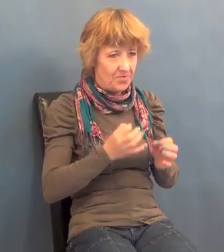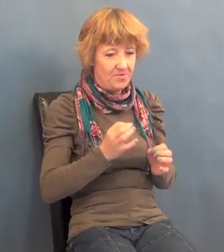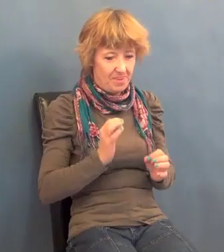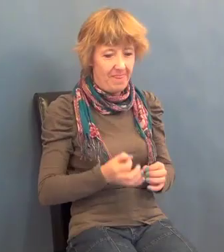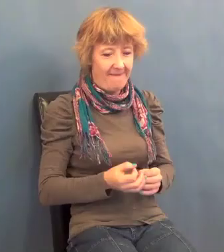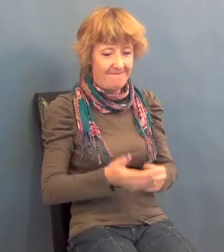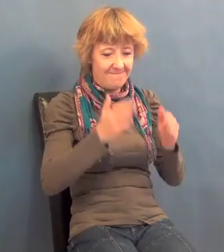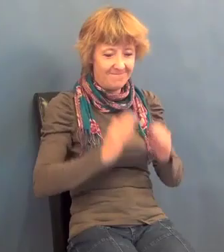Sobota pasuje?